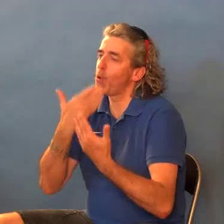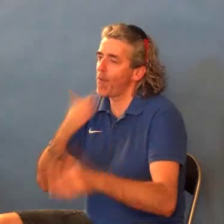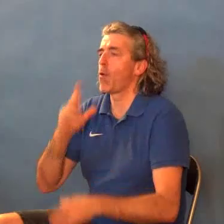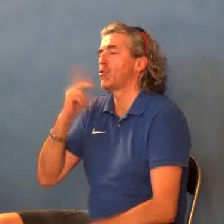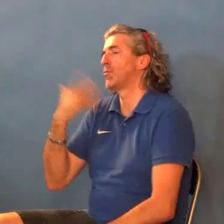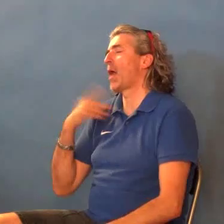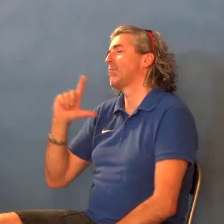Łobuzy poszły dalej na spacer.